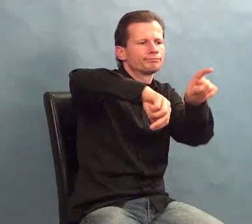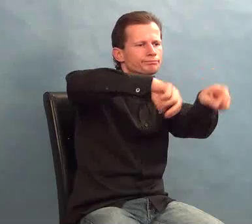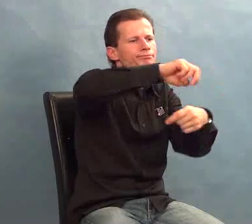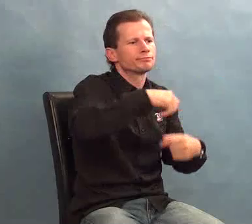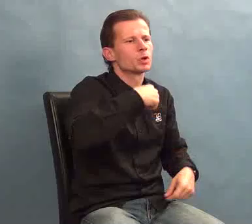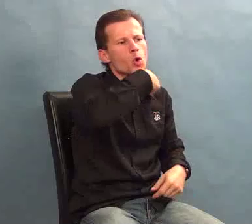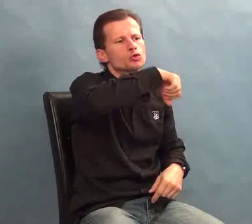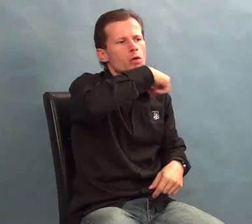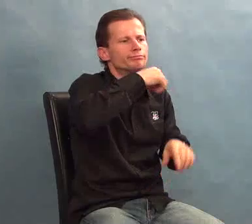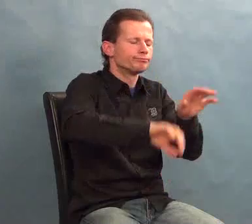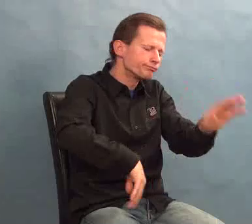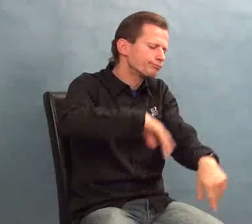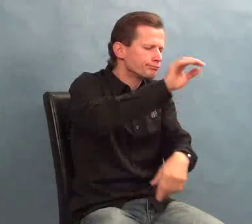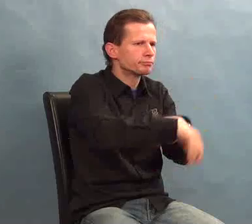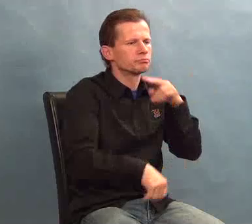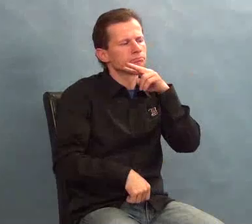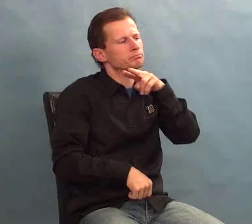Koza idzie powoli, a pan się im przygląda.